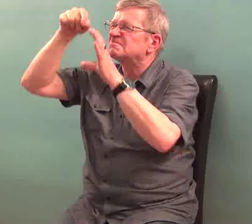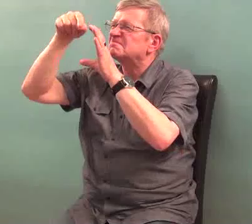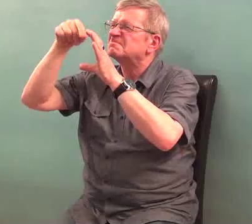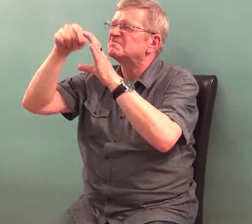Coś dziwnego.